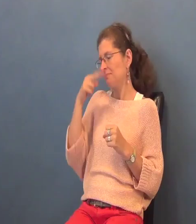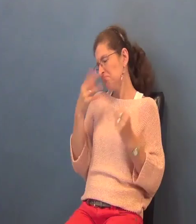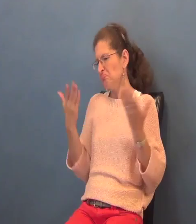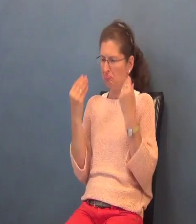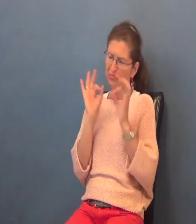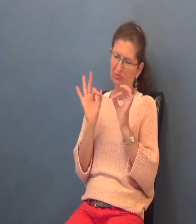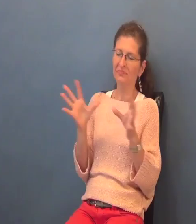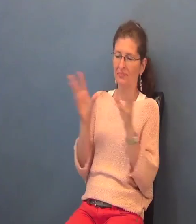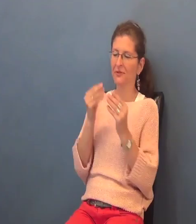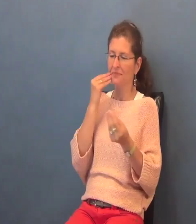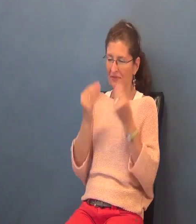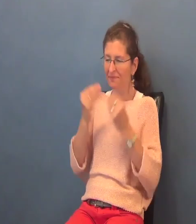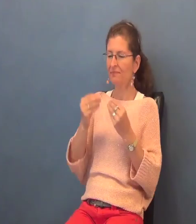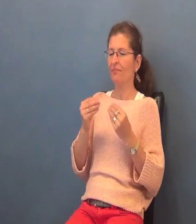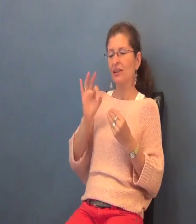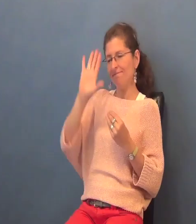Tata mówi: "Dobrze, dobrze". Pobawią się razem.